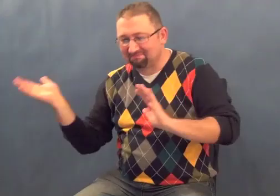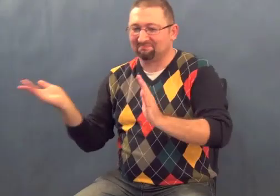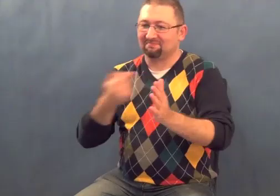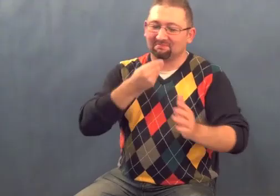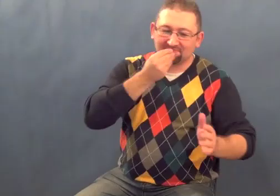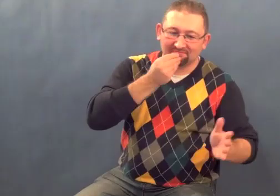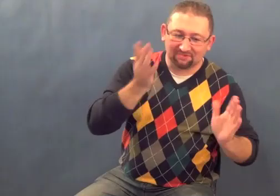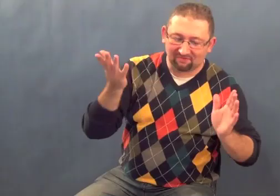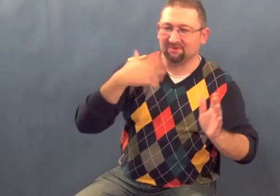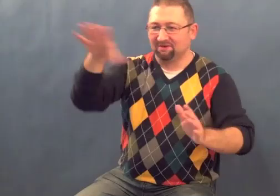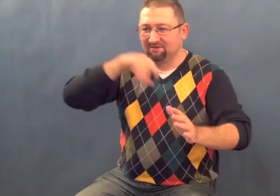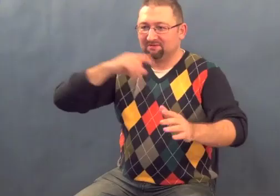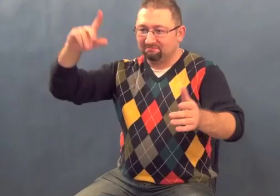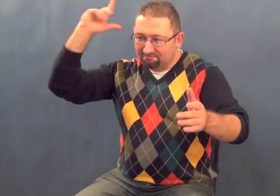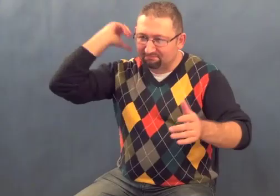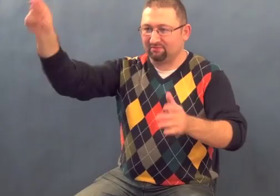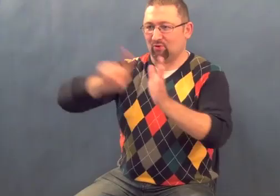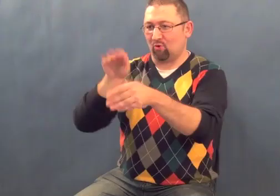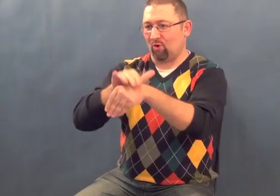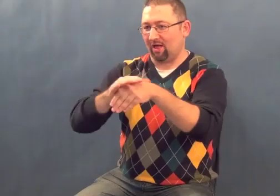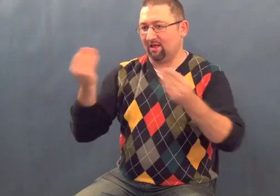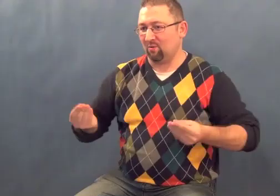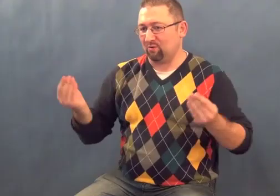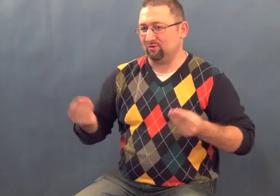Zjem sobie i razem pójdziemy do kolegi na urodziny.